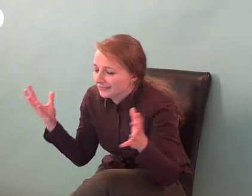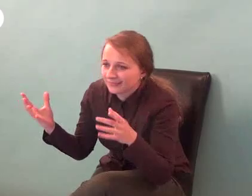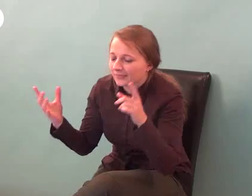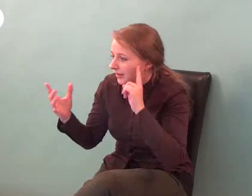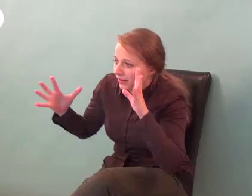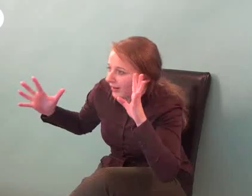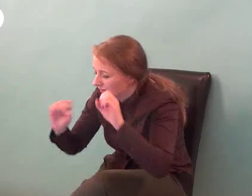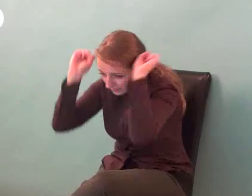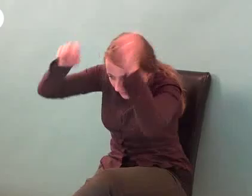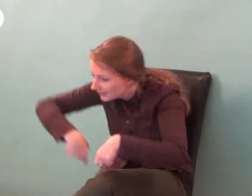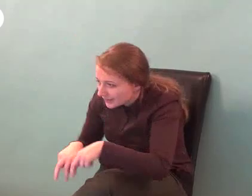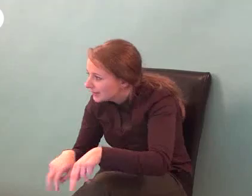Chłopiec zamyka okno i nadal się rozgląda z niepokojem.